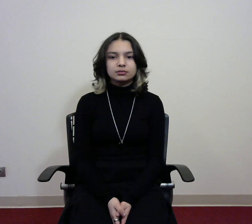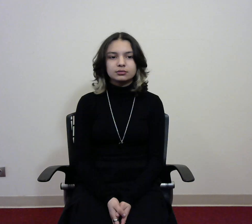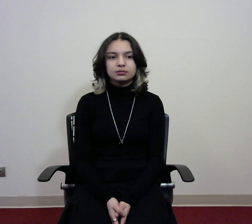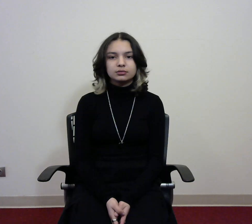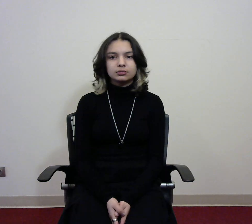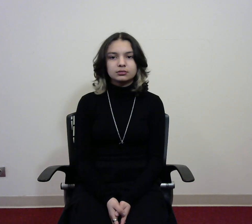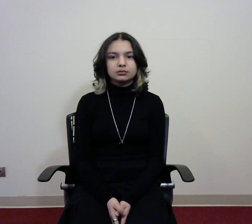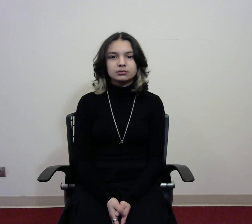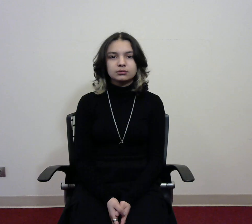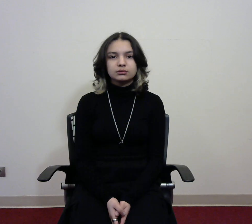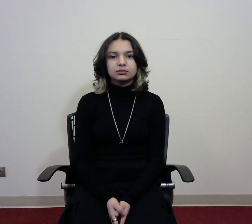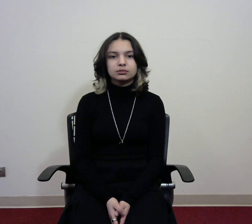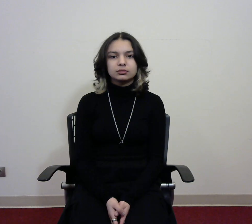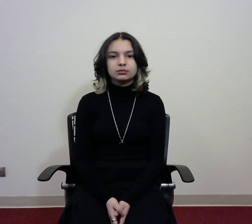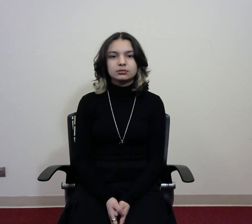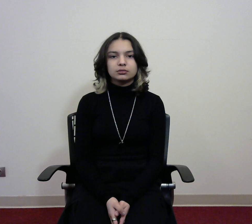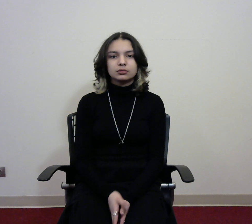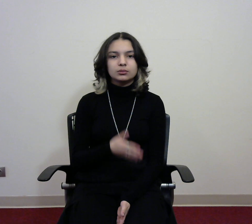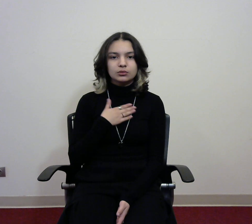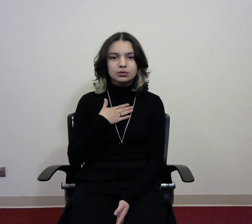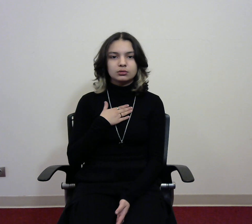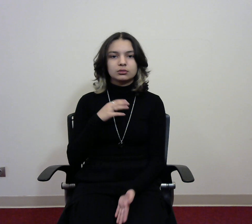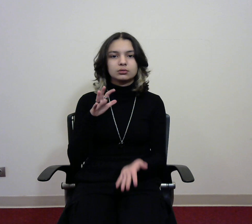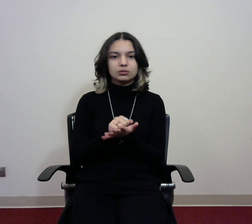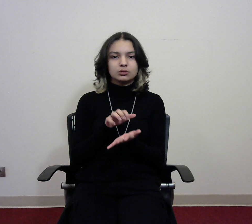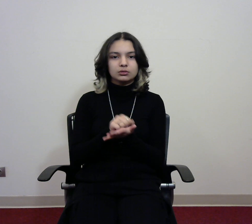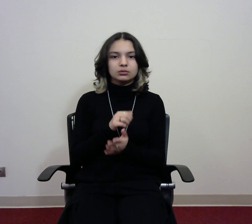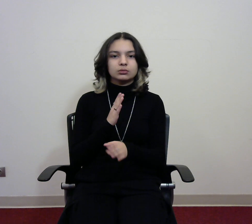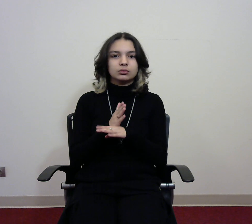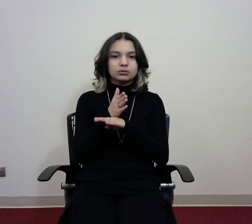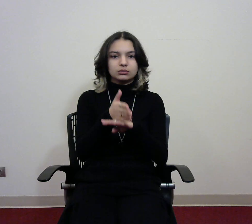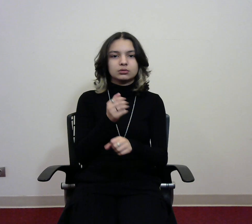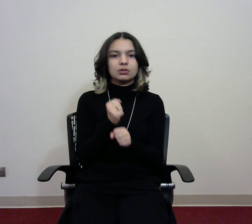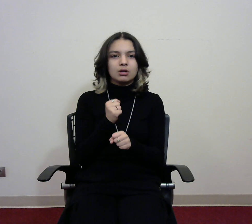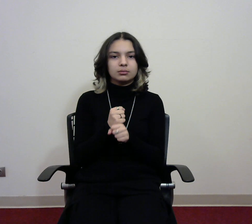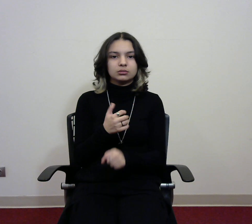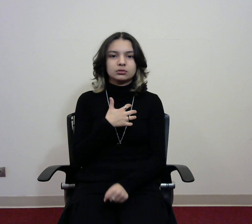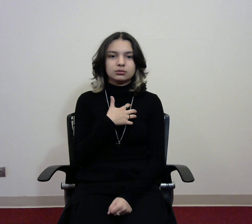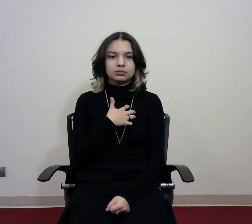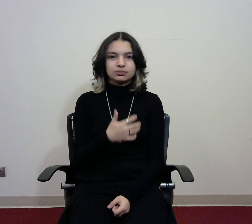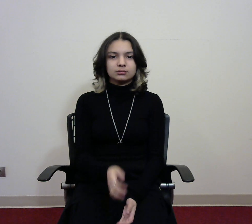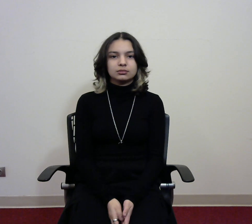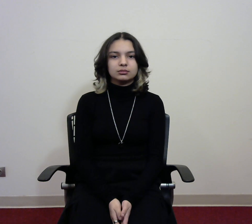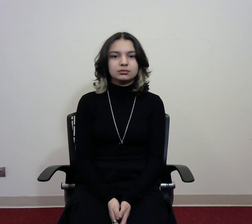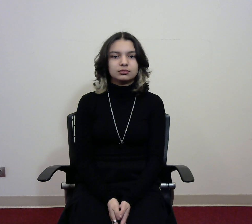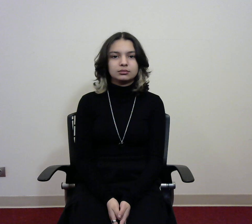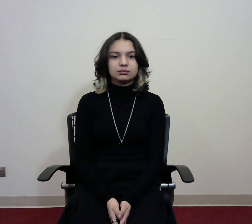Mən məşğulluğa müraciət etmək istəyirəm